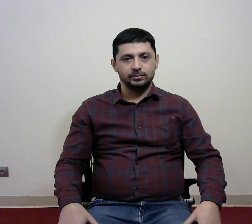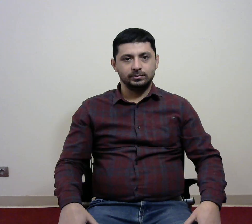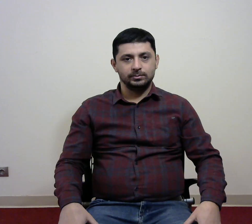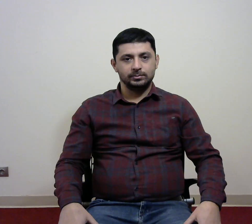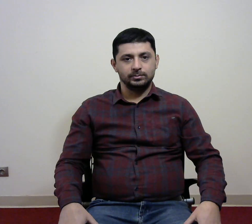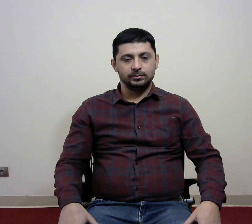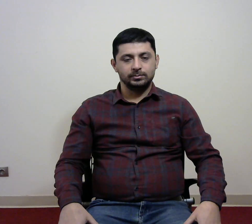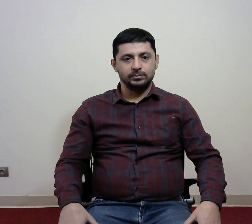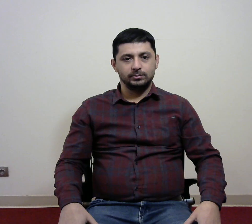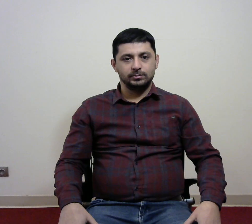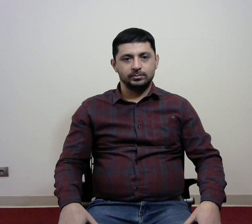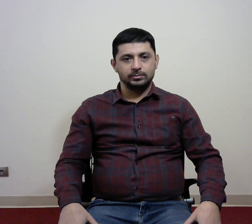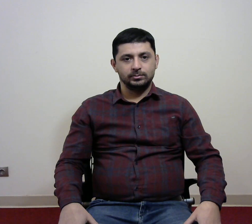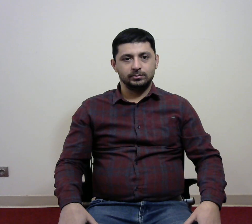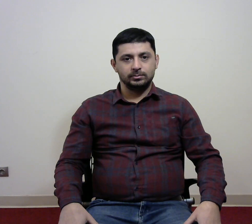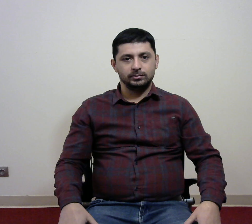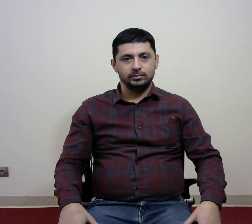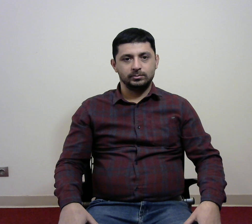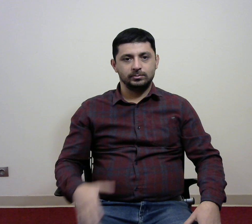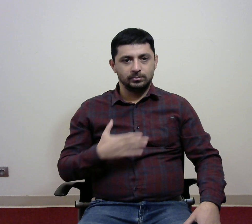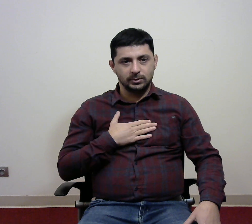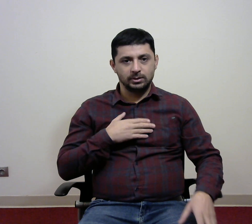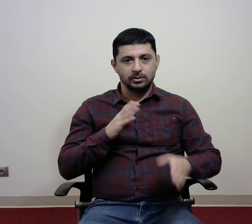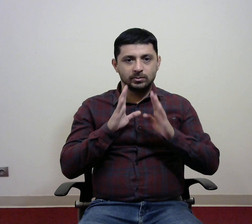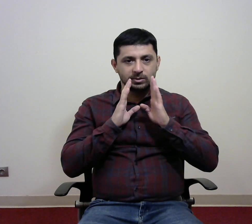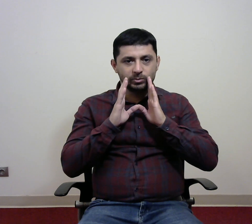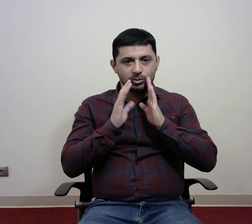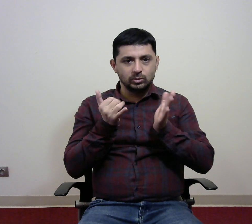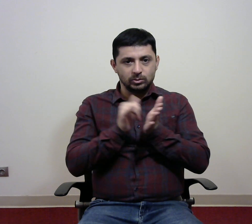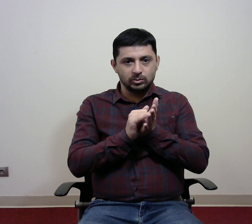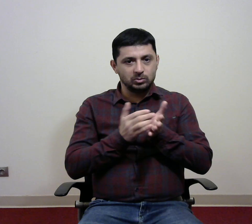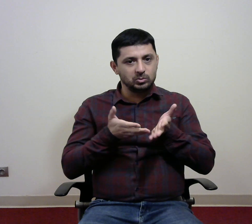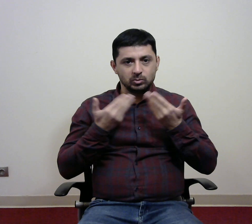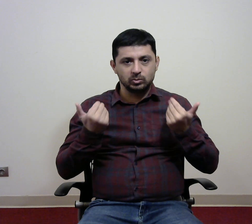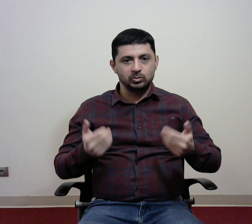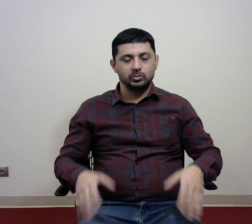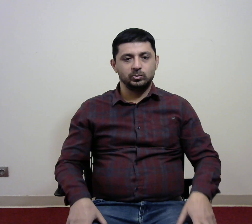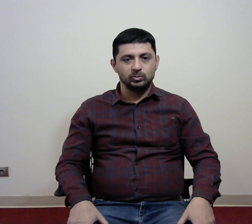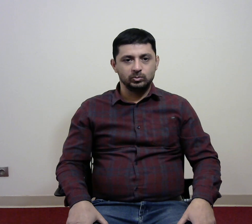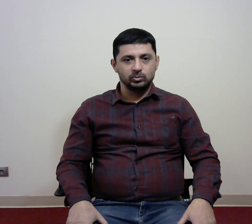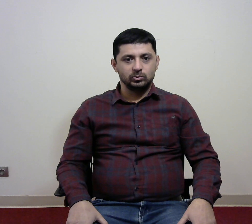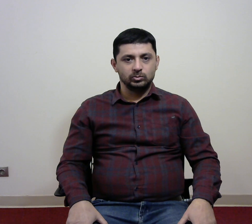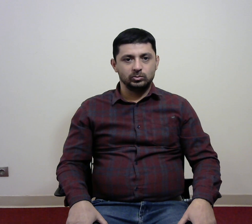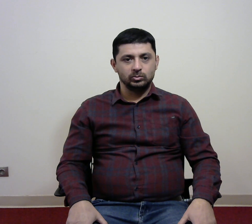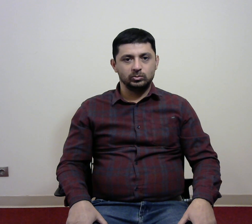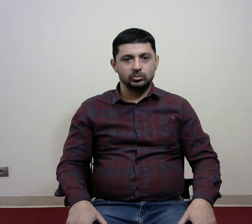Mənim Facebook hesabım yoxdur